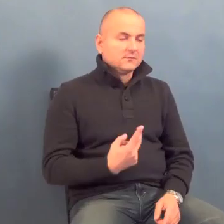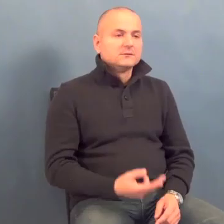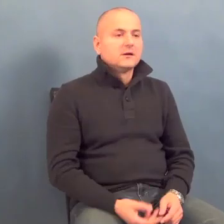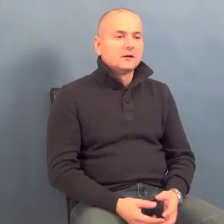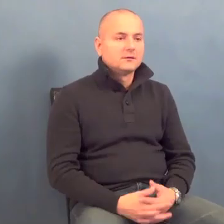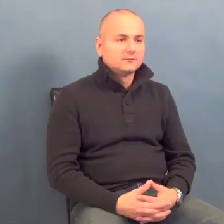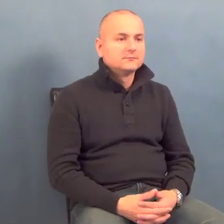Też widzę to po raz pierwszy.